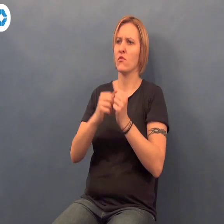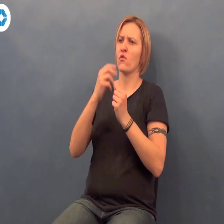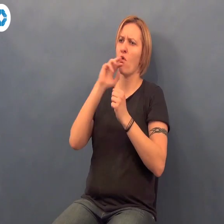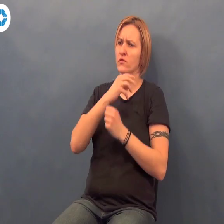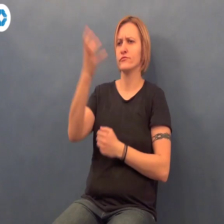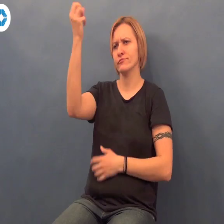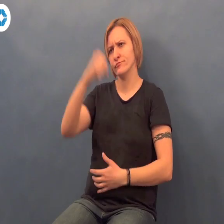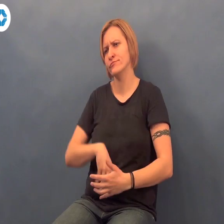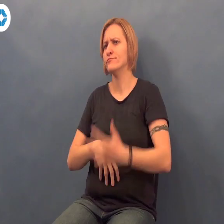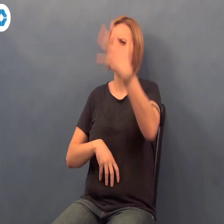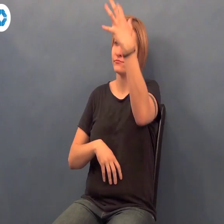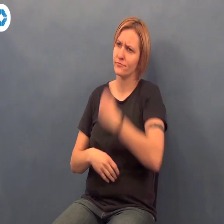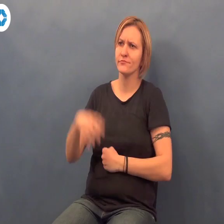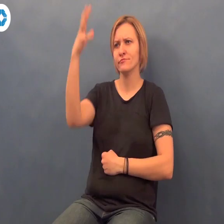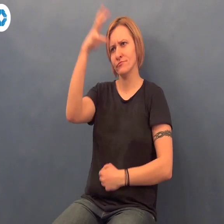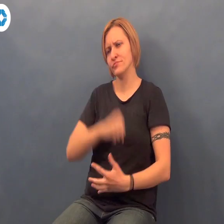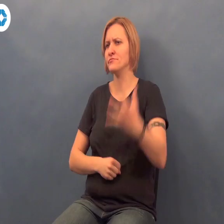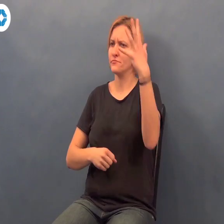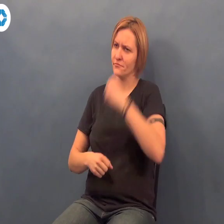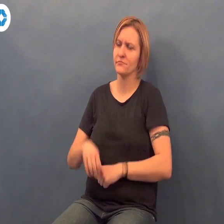Zrywa z drzewa gruszki, wkłada do fartucha.